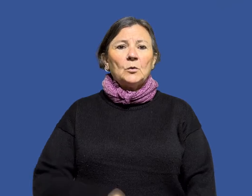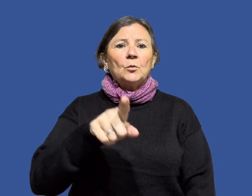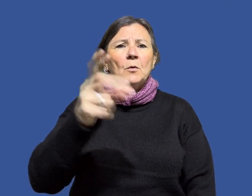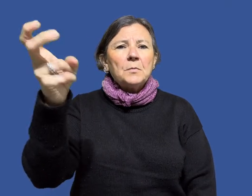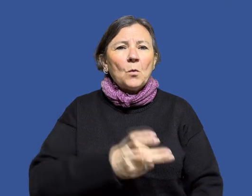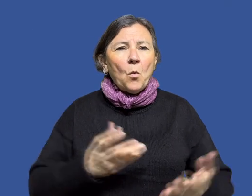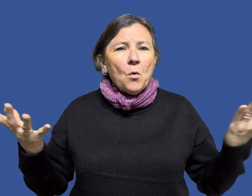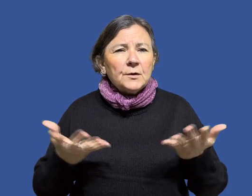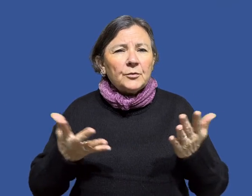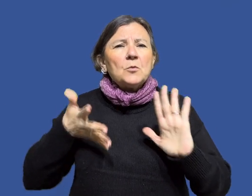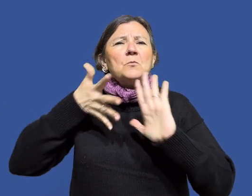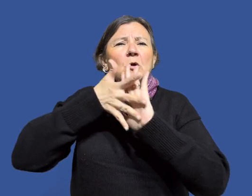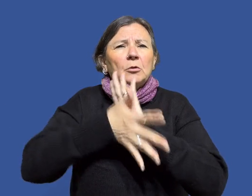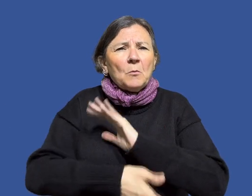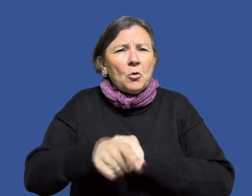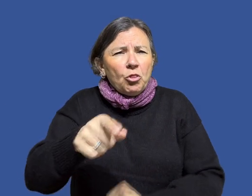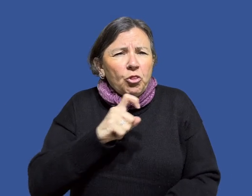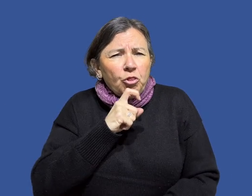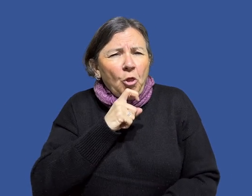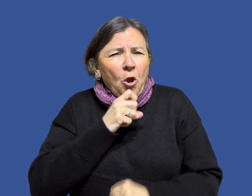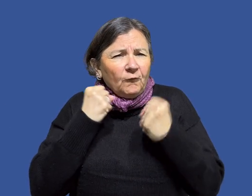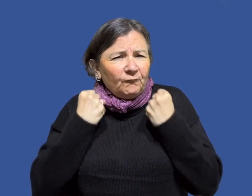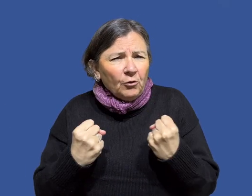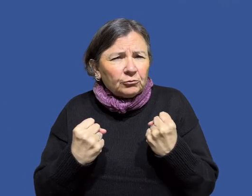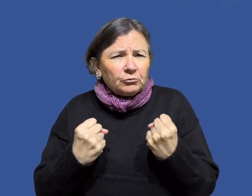Véns a urgències perquè sents un dolor intens?